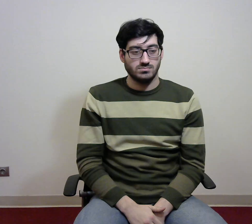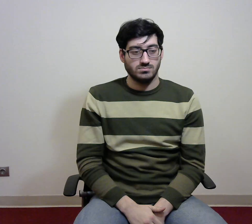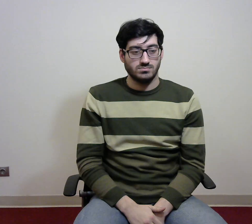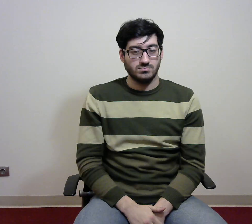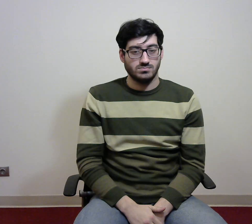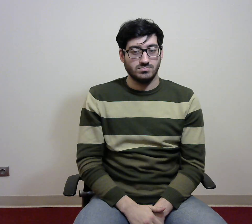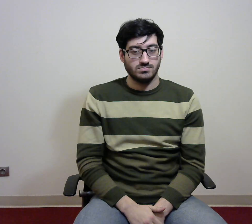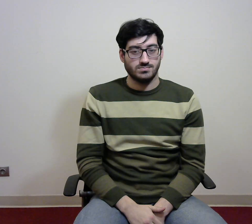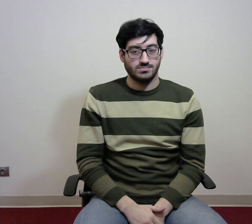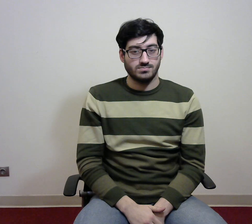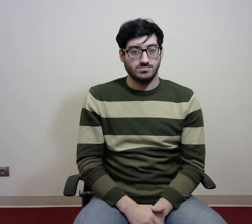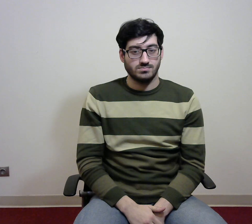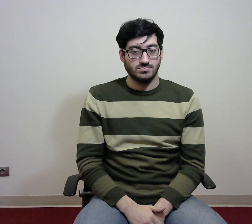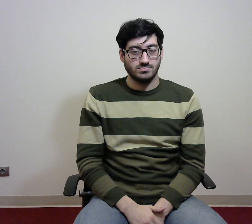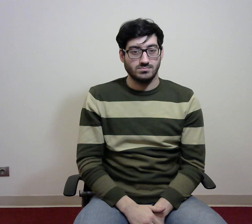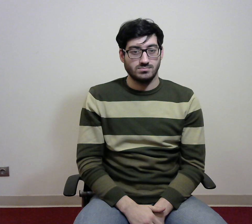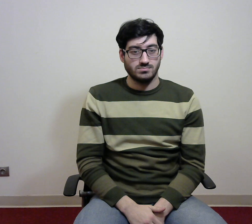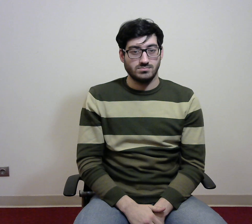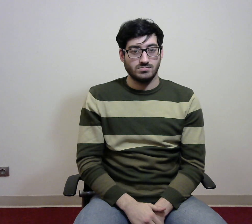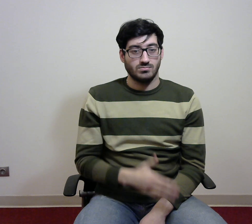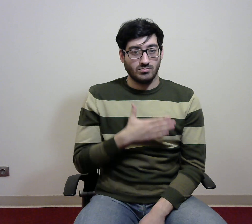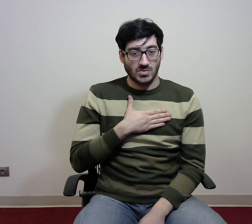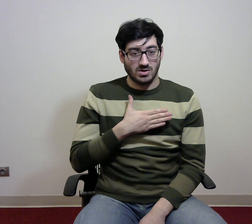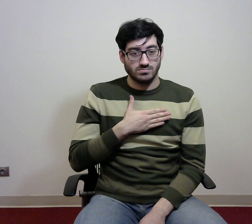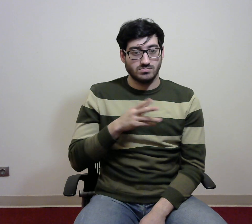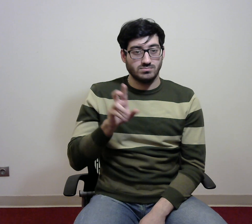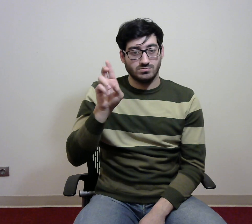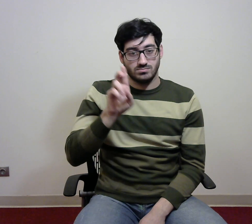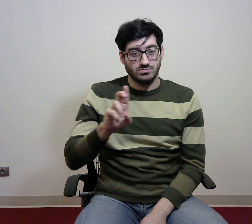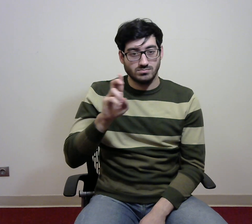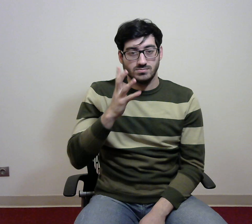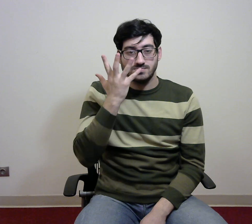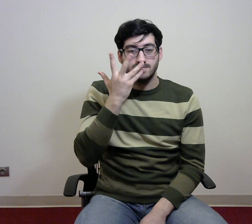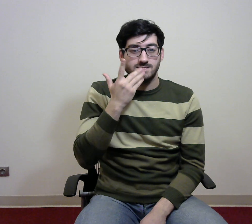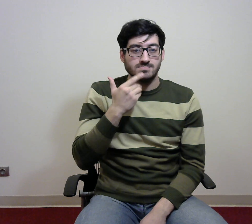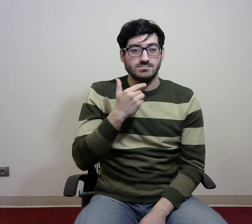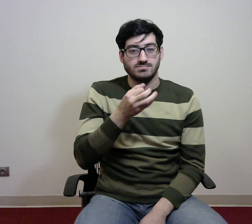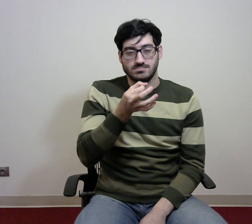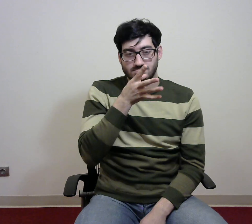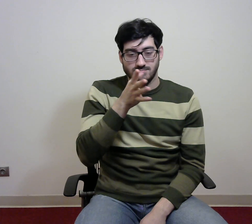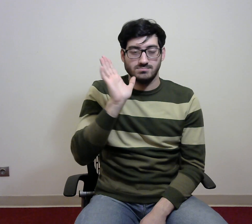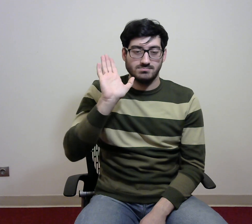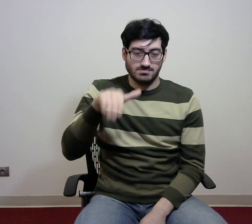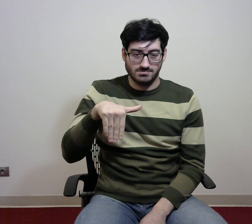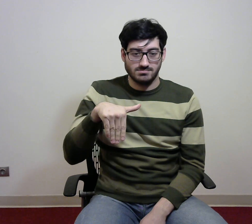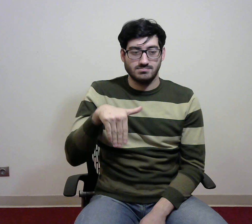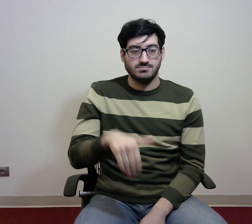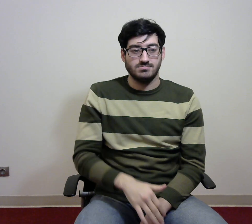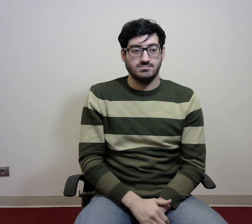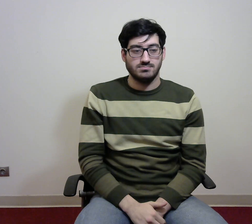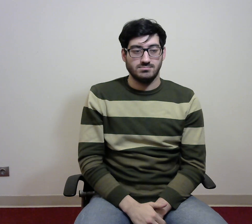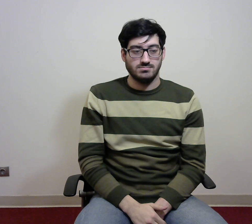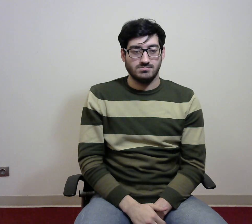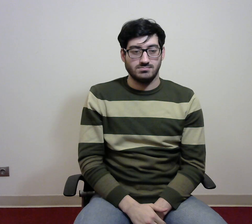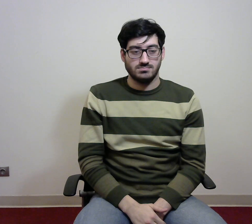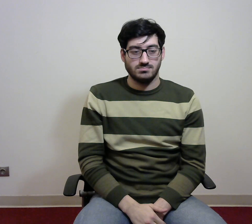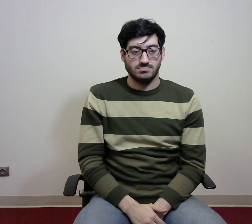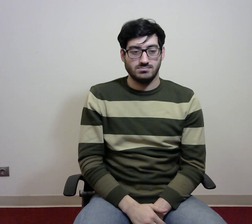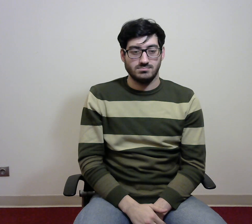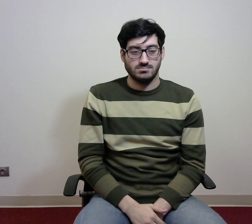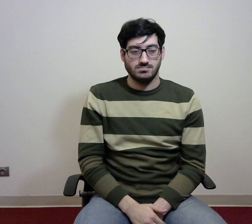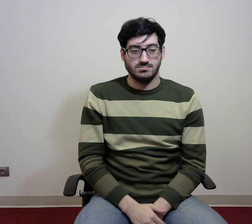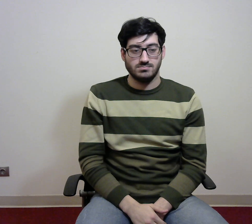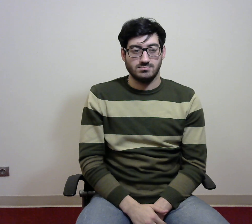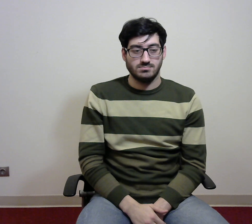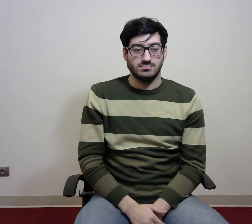Mənim bənövşəyi rəngdən xoşum gəlir